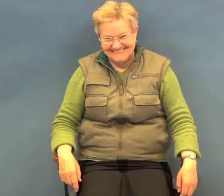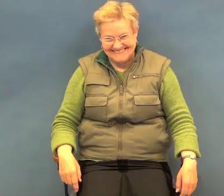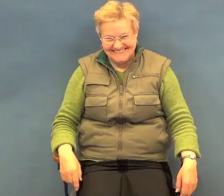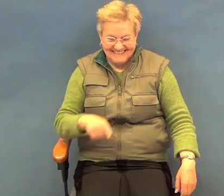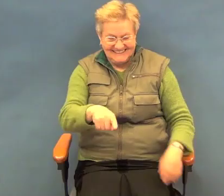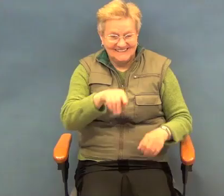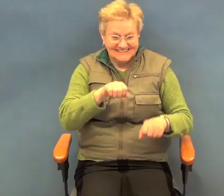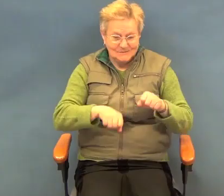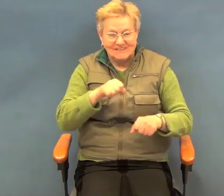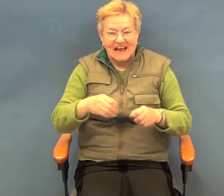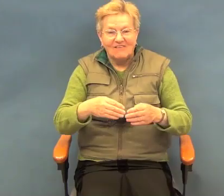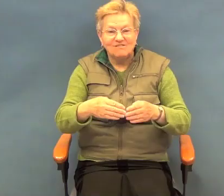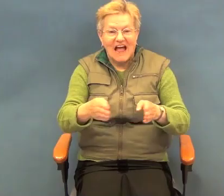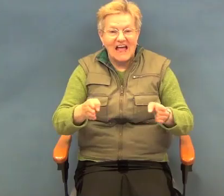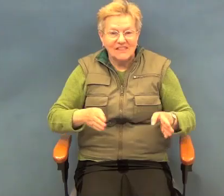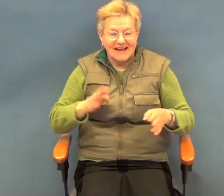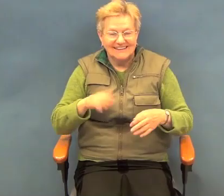To dotyczy wanny.